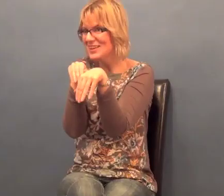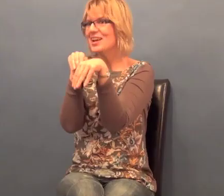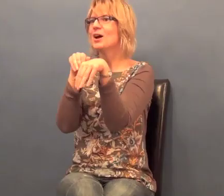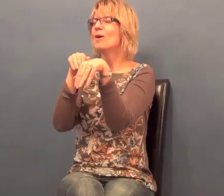Później.